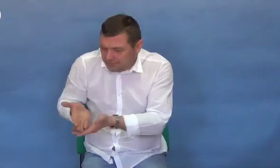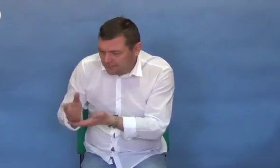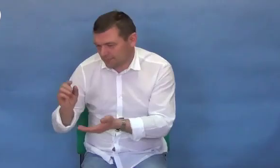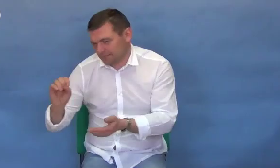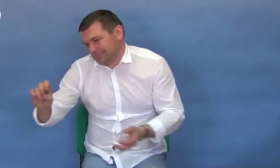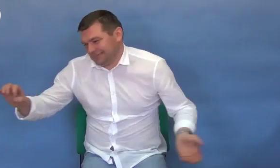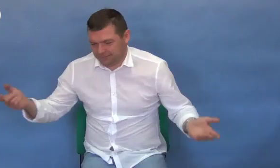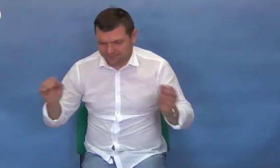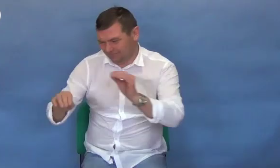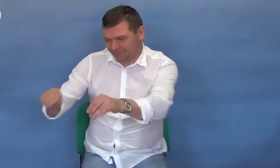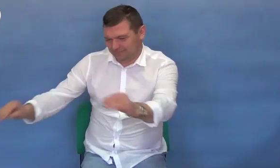Wykrawają jakieś literki.